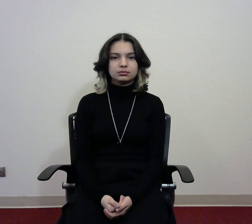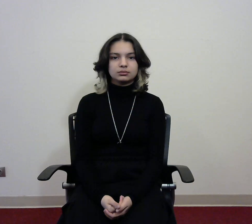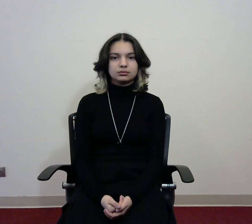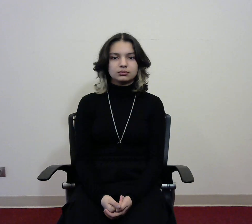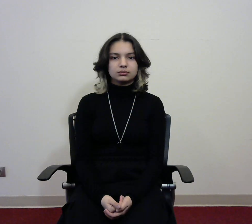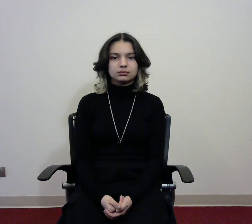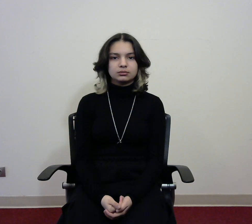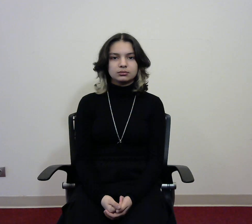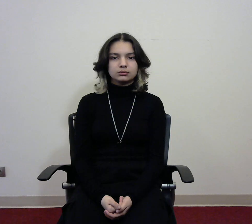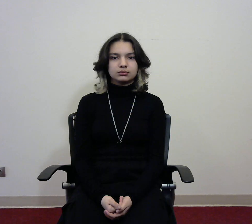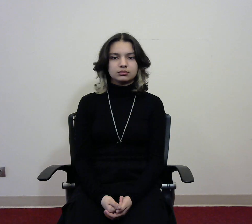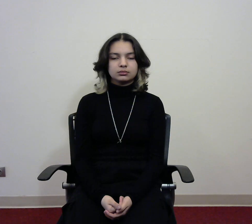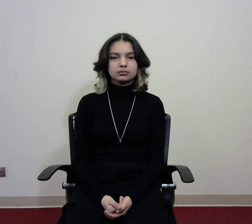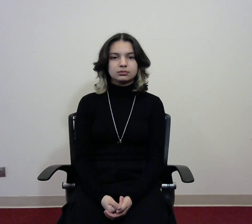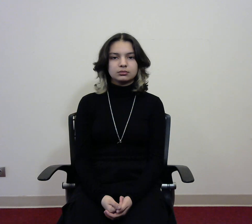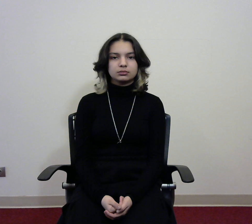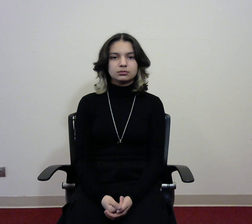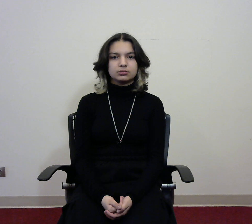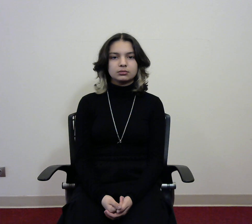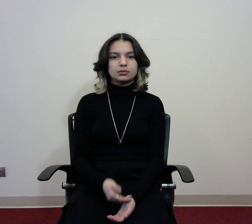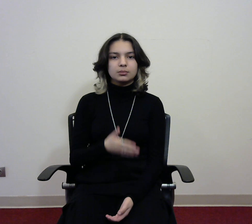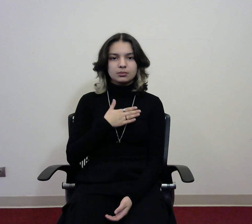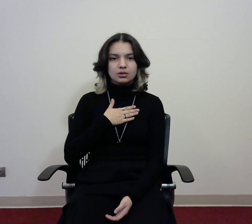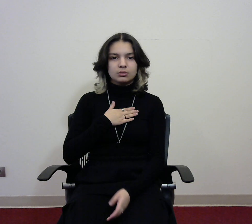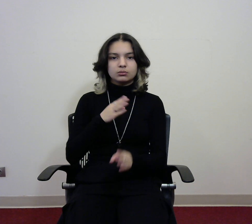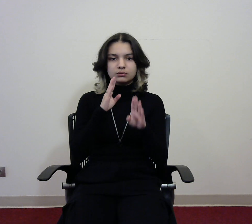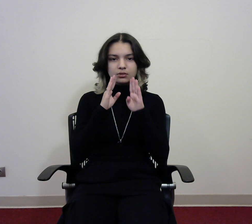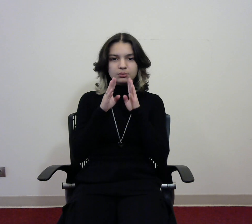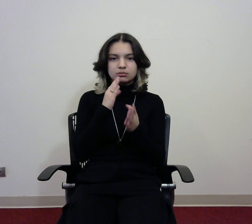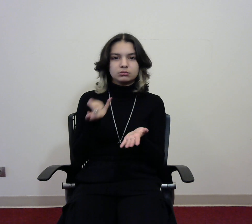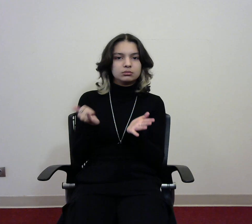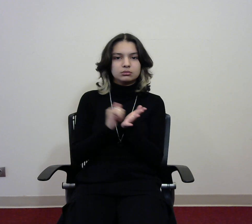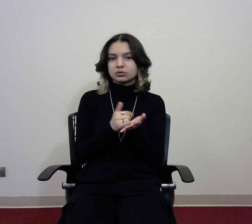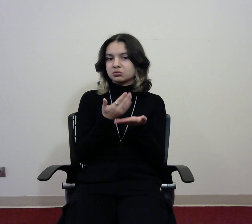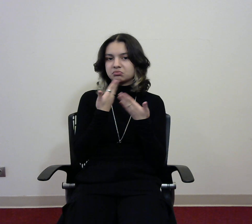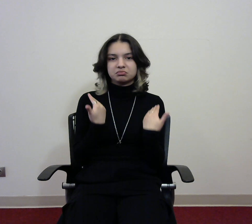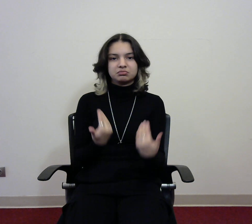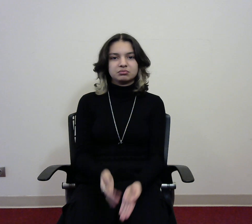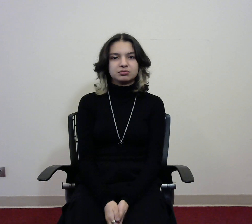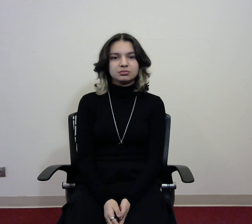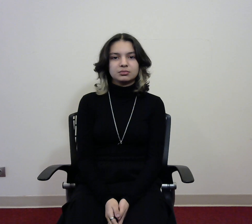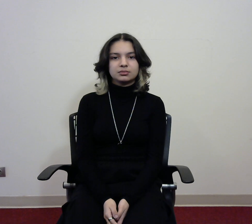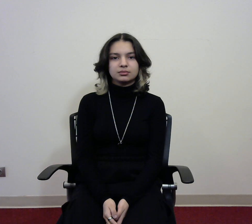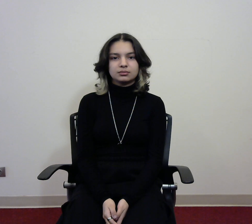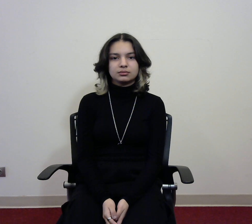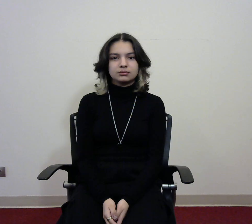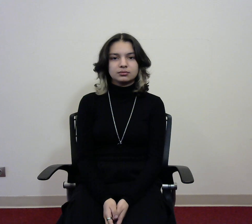Mənim Facebook hesabım yoxdur